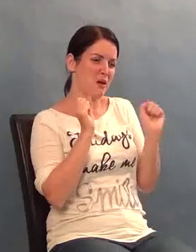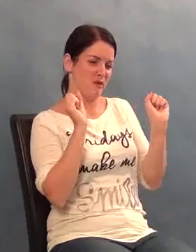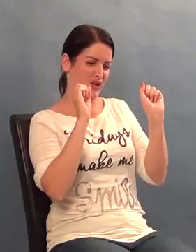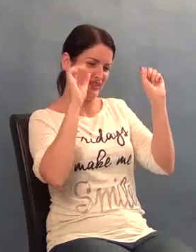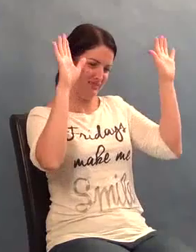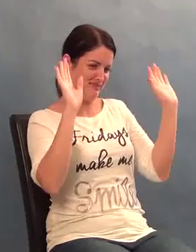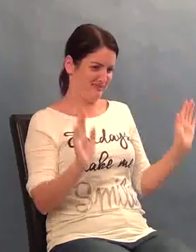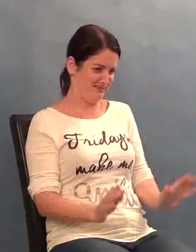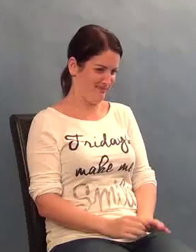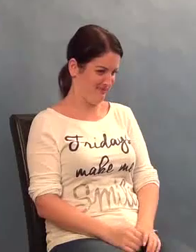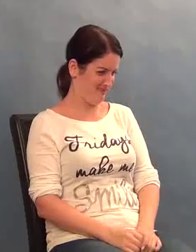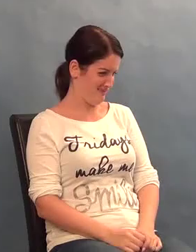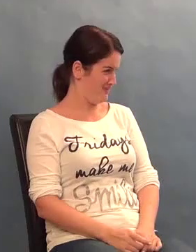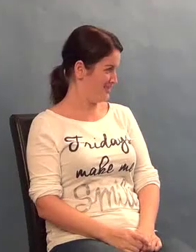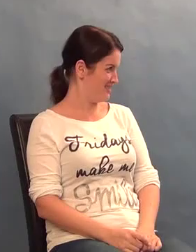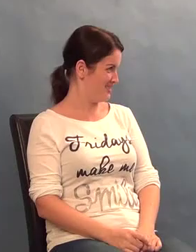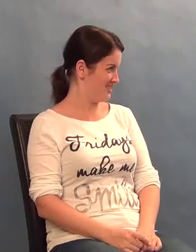Chyba jabłko.